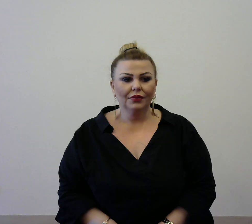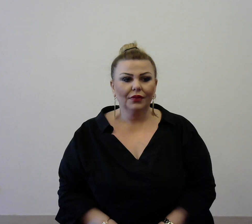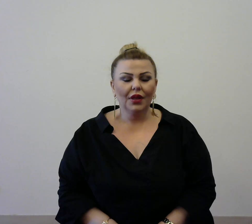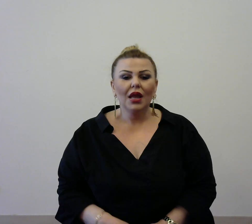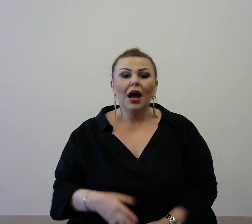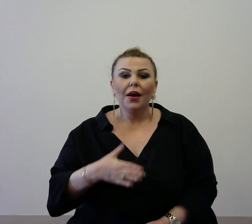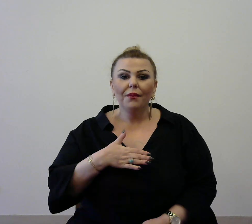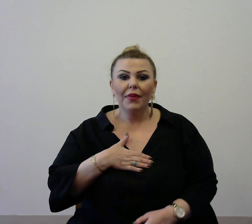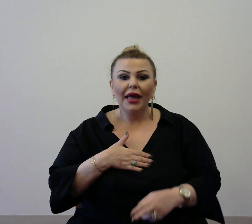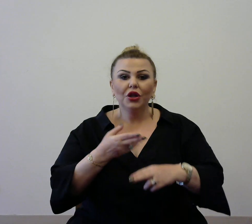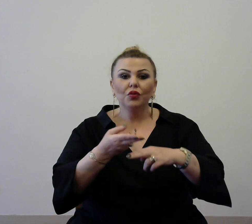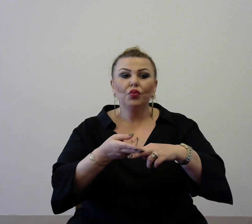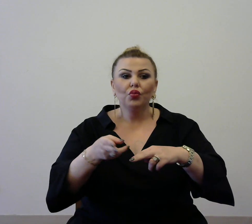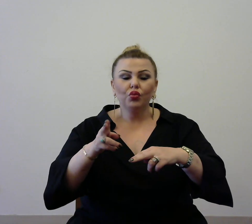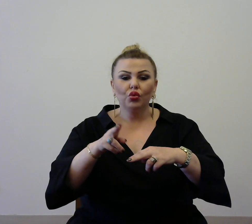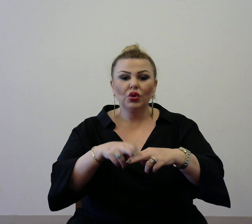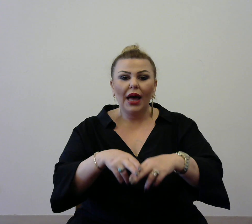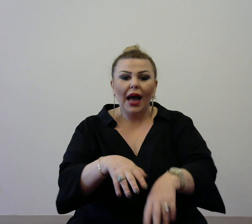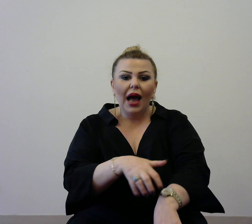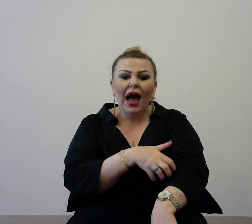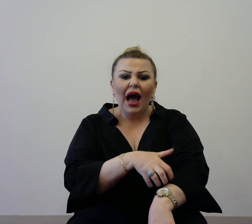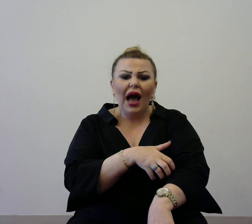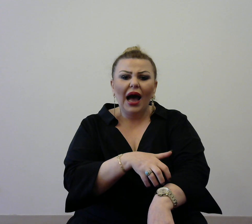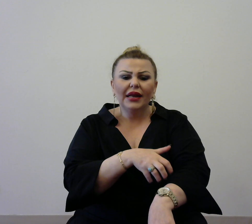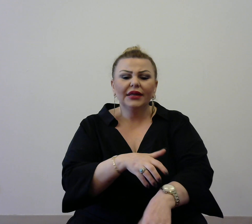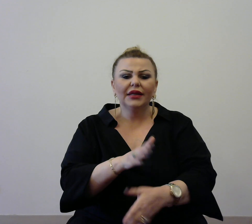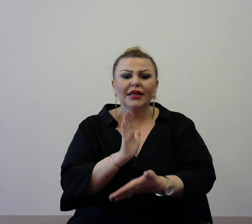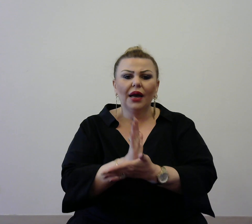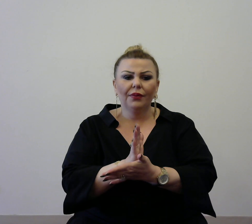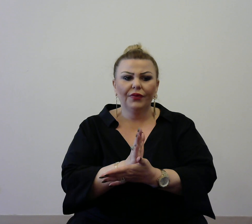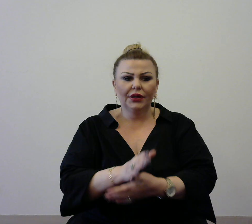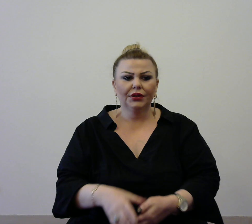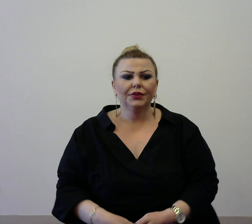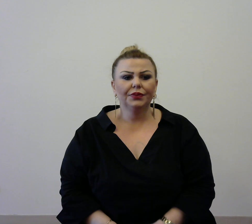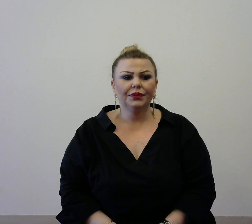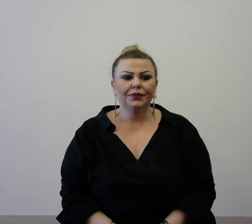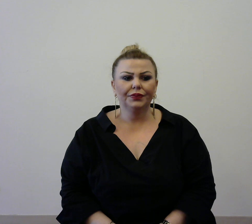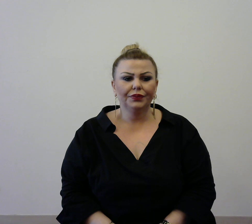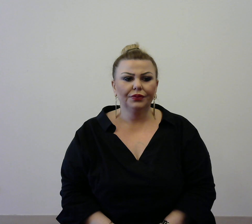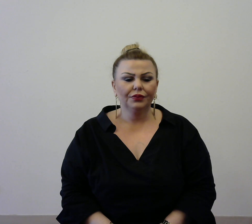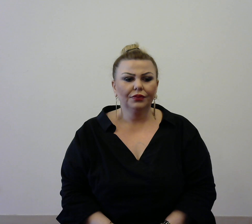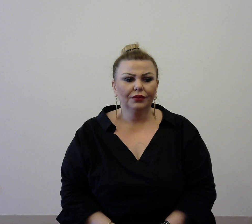Mənim buna alergiyam var